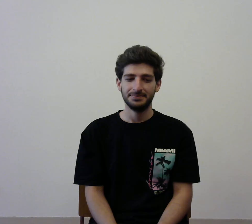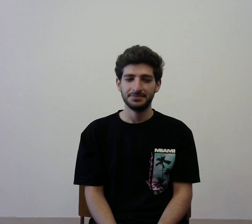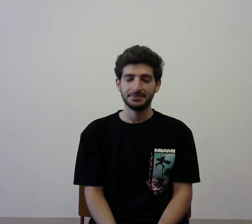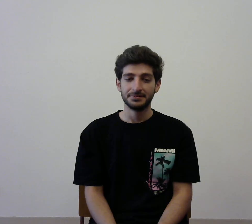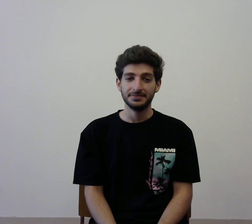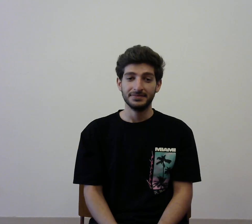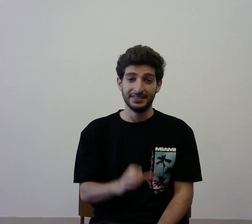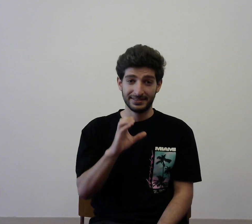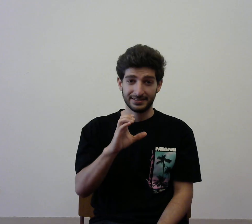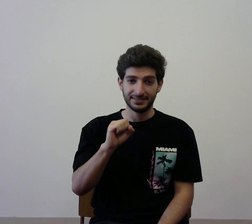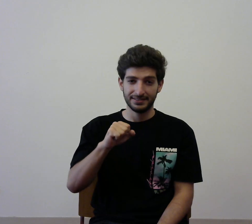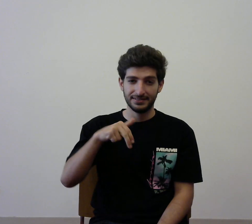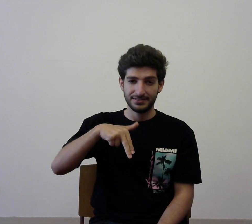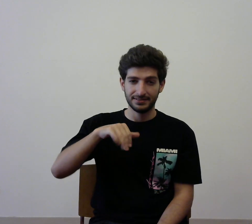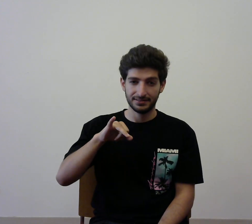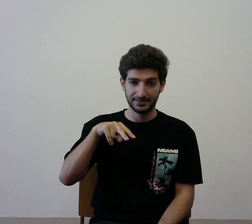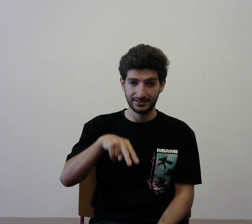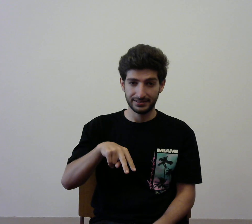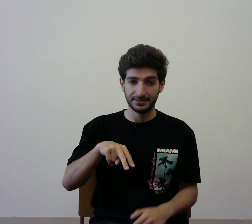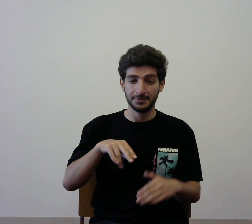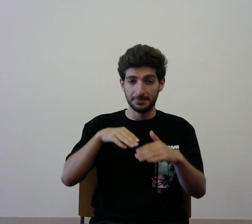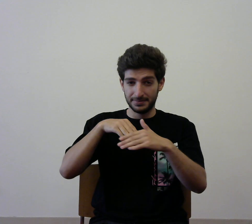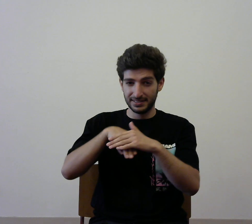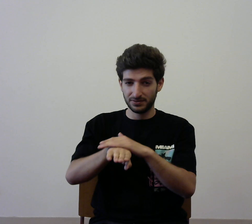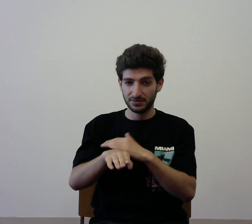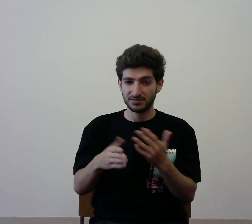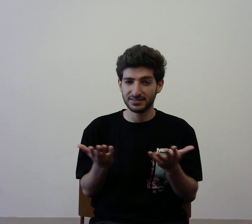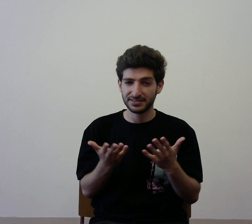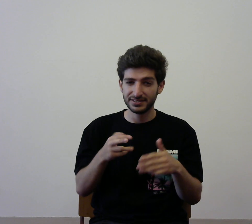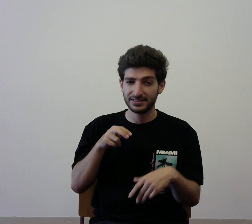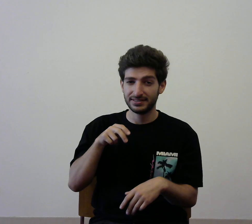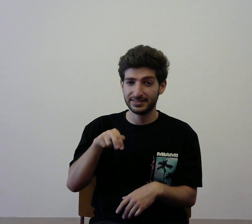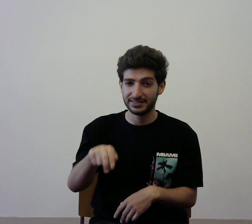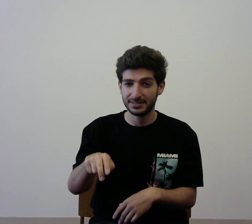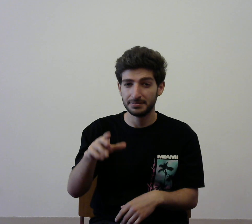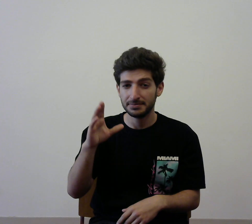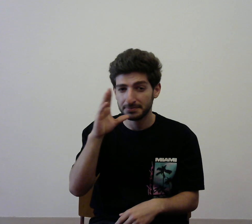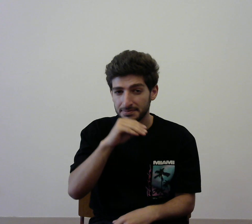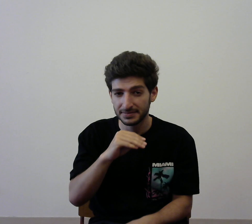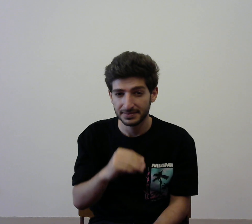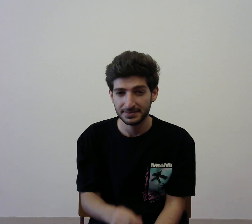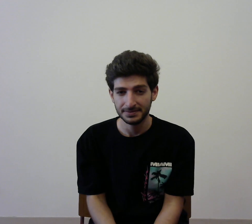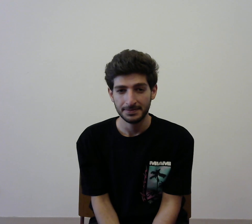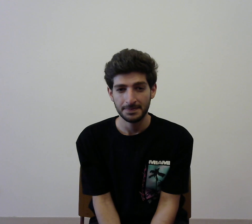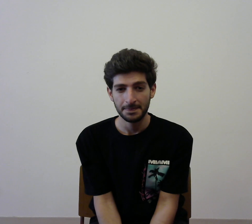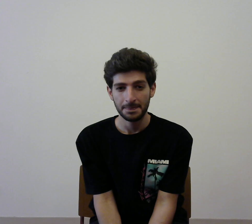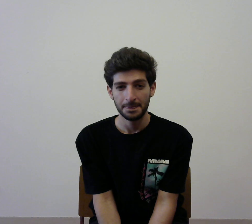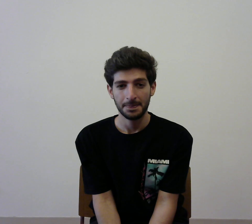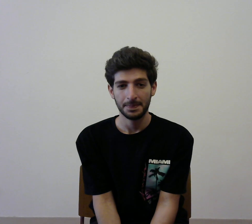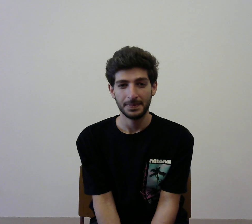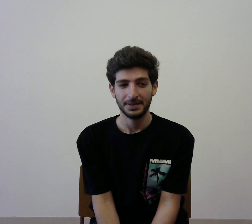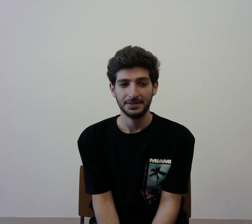Sahil metrosuna necə gedə bilərəm?